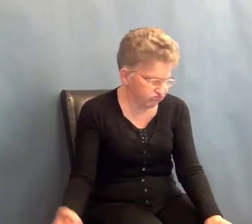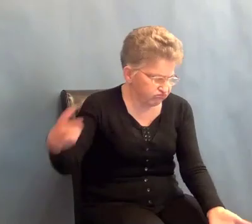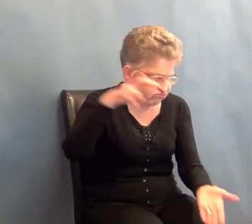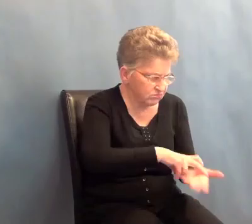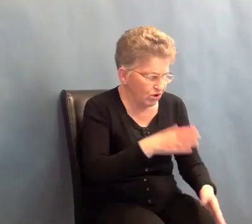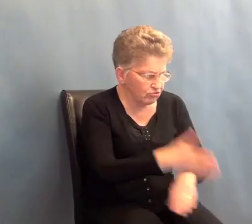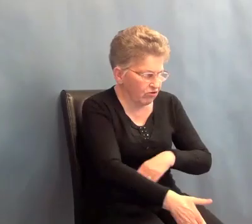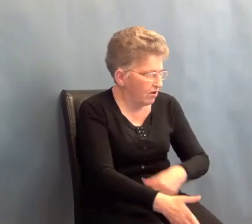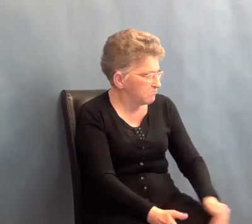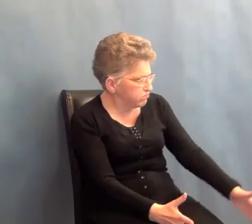Wstał za późno.